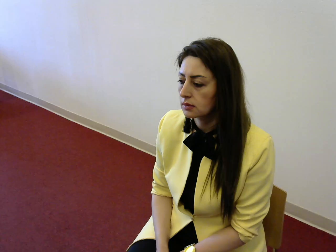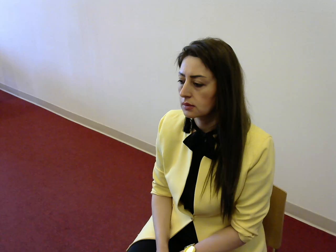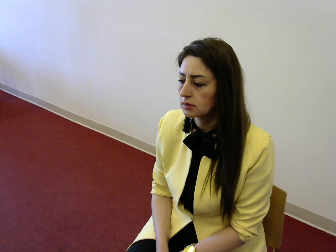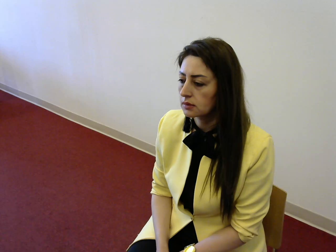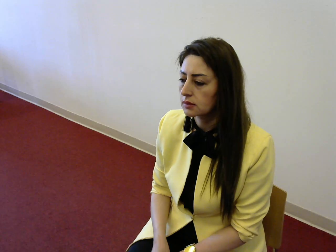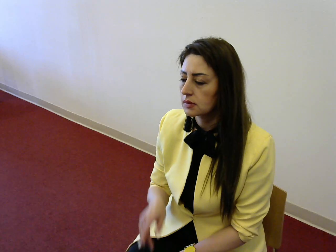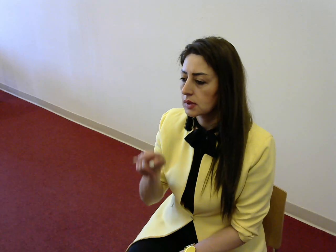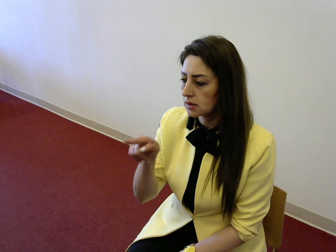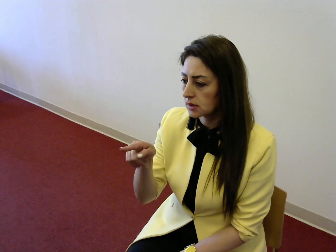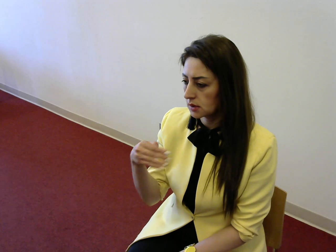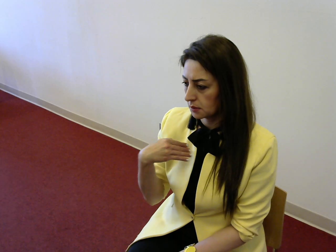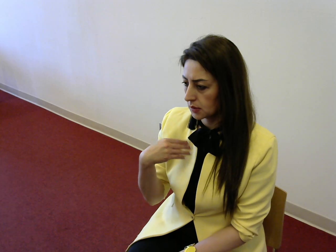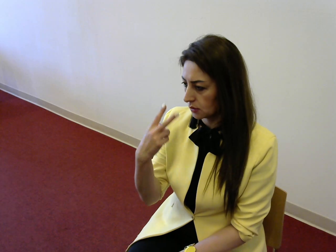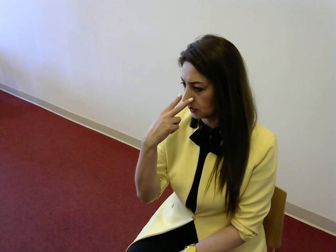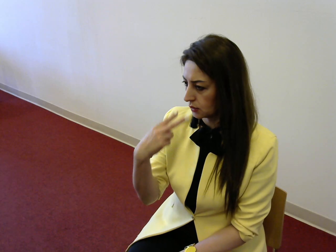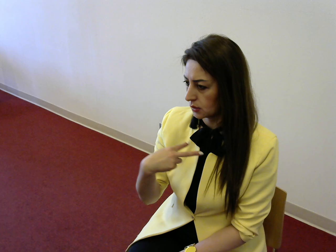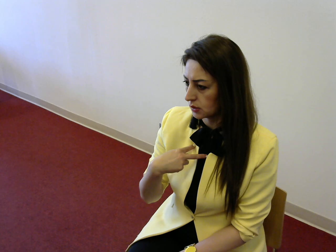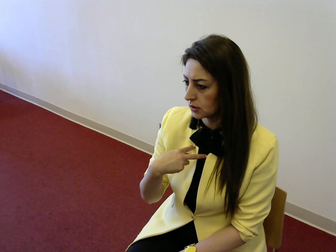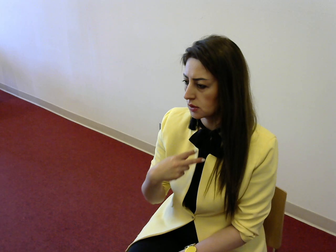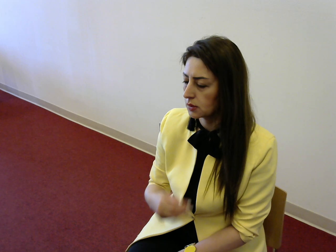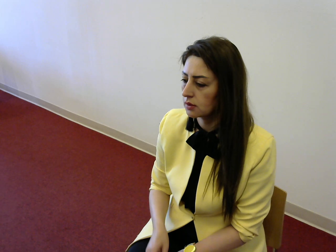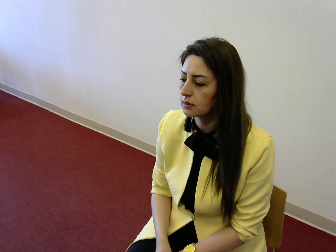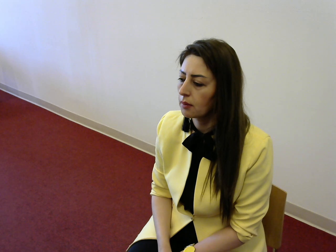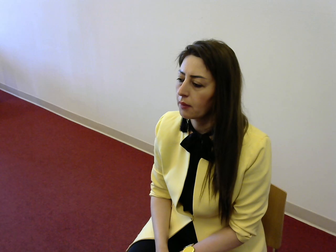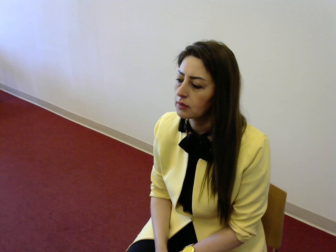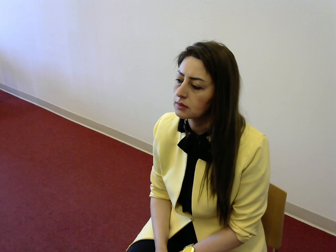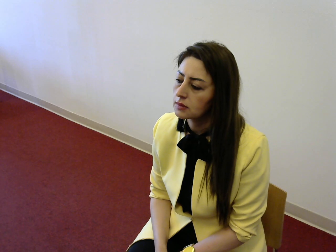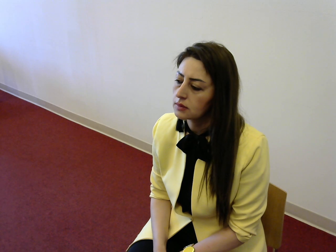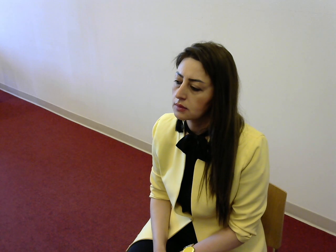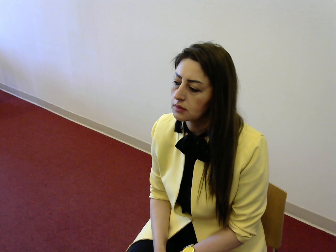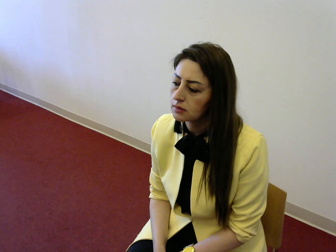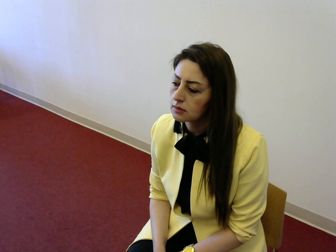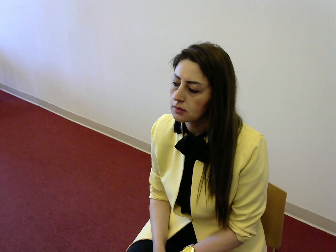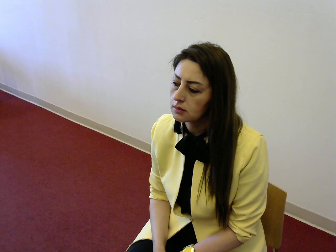Siz məni görürsünüzmü?